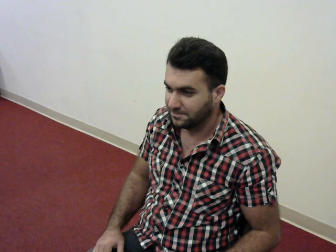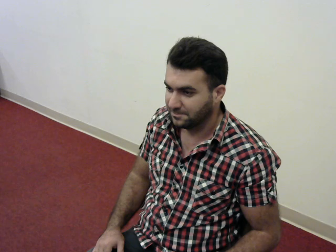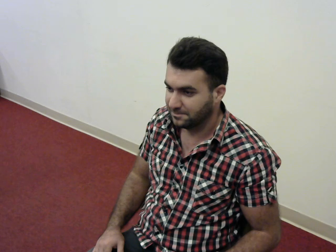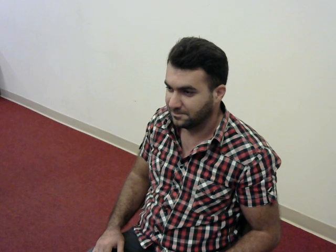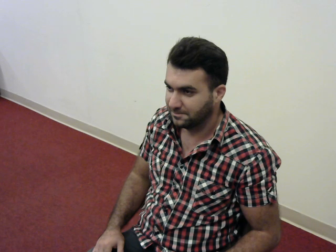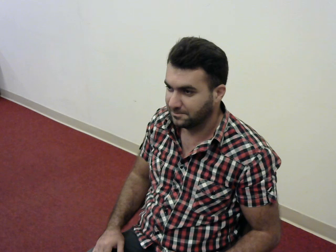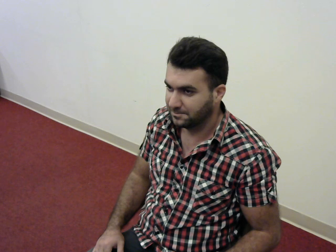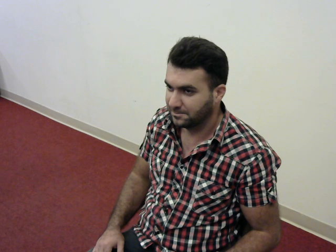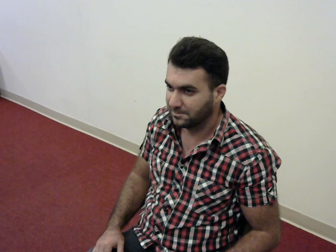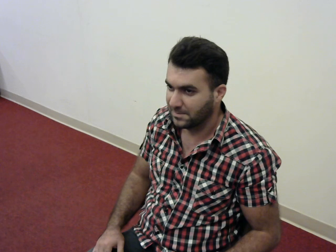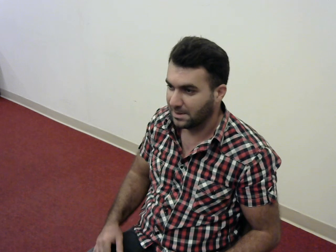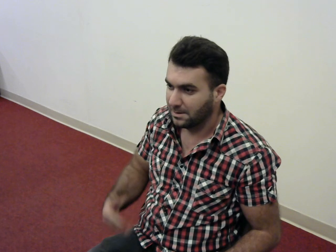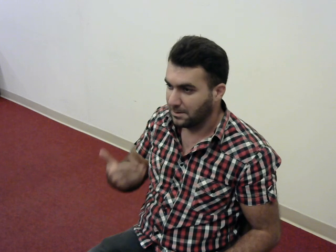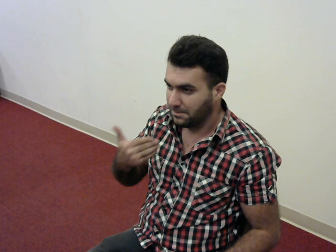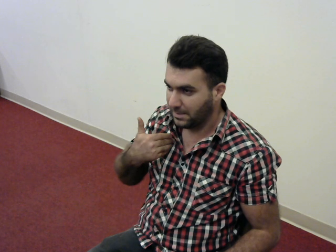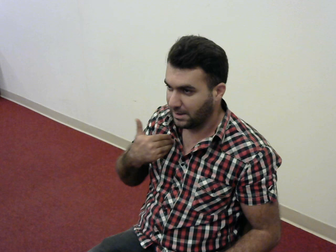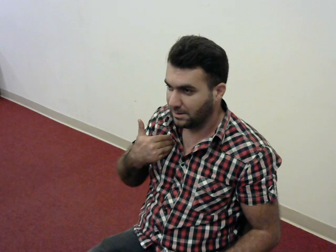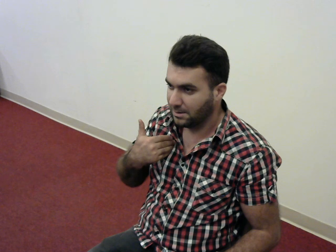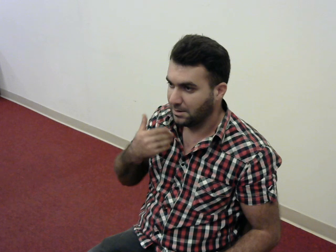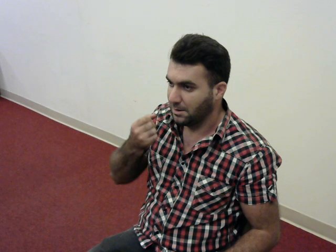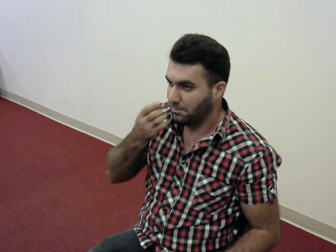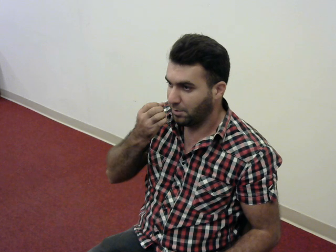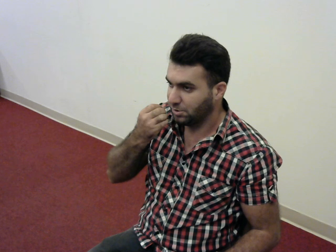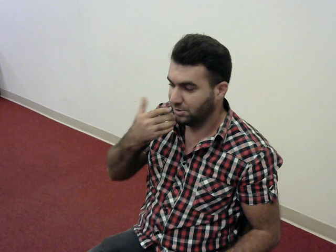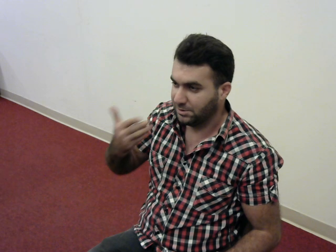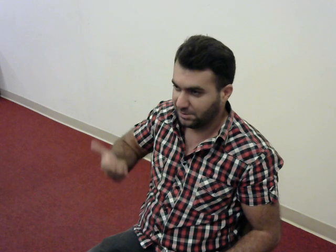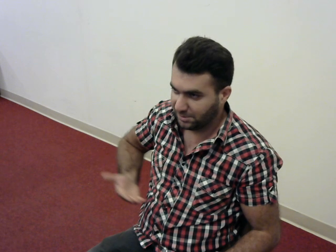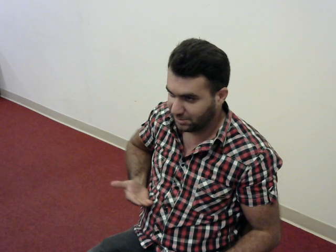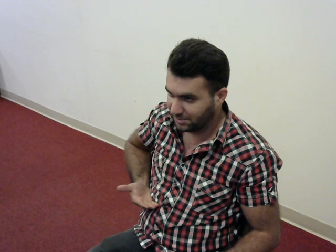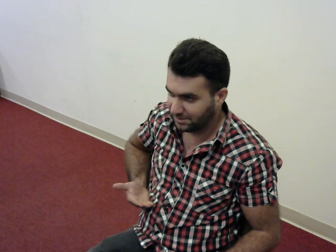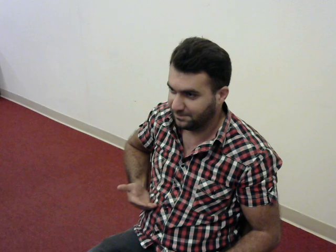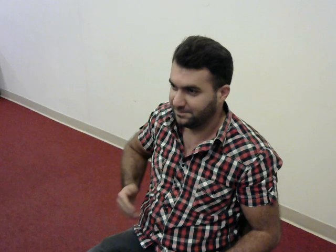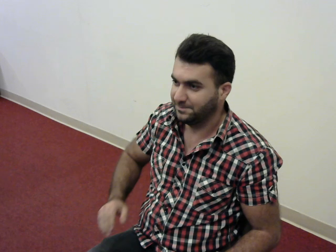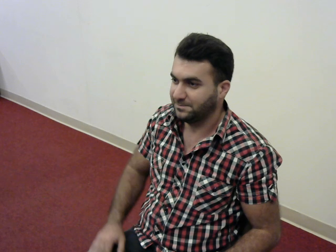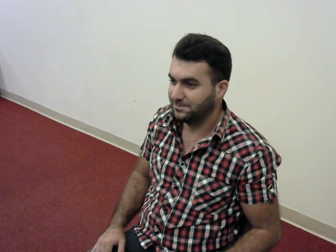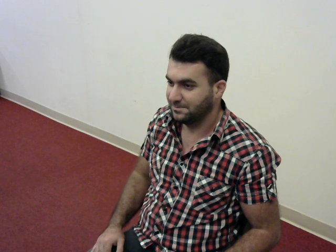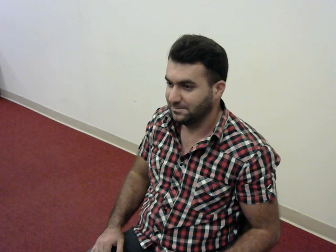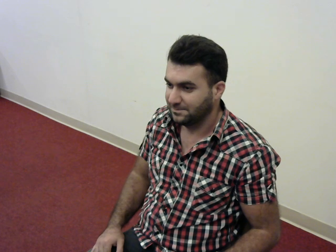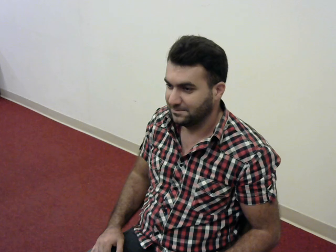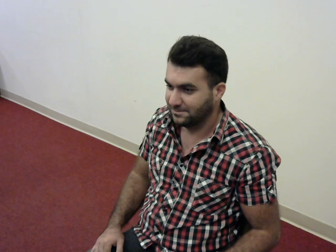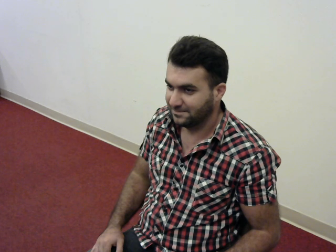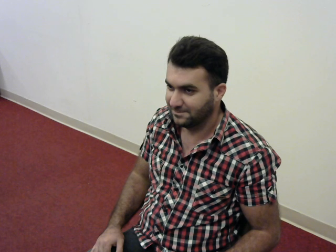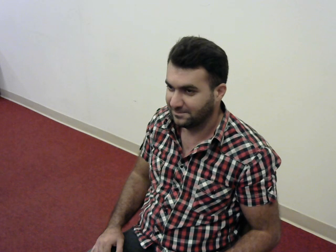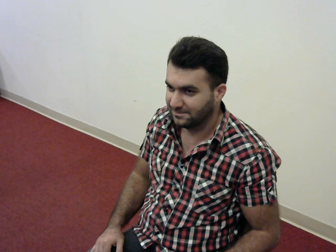Mən Bakıda yaşayıram